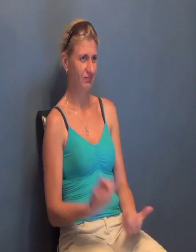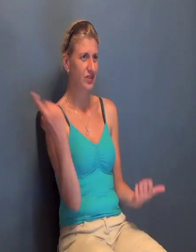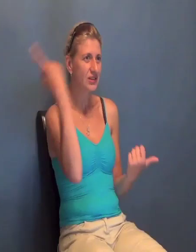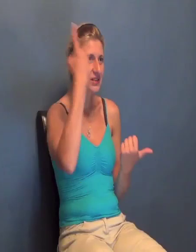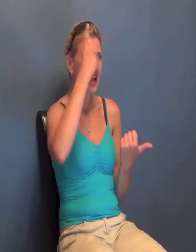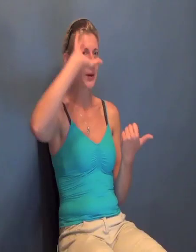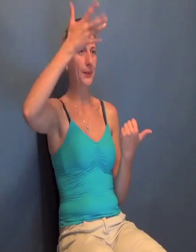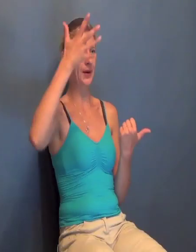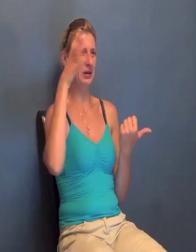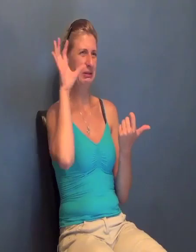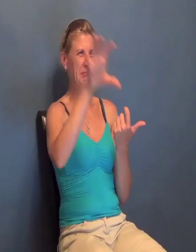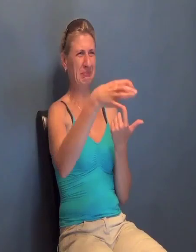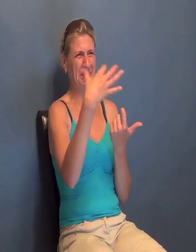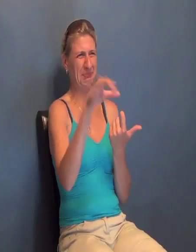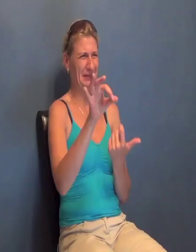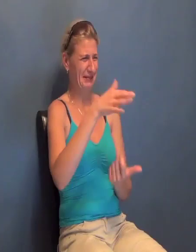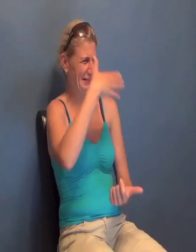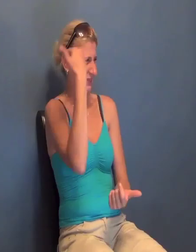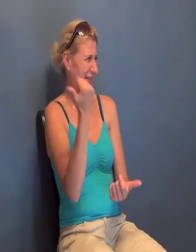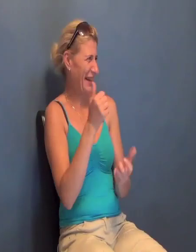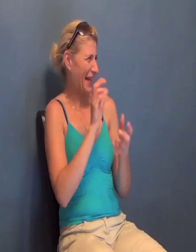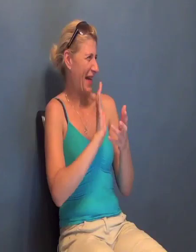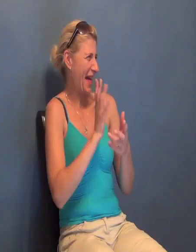Zakaz wentylacji, coś tam specjalnego, nie wiem.